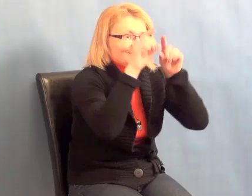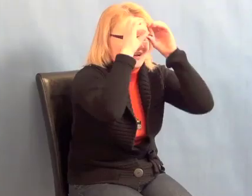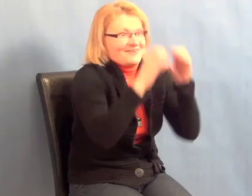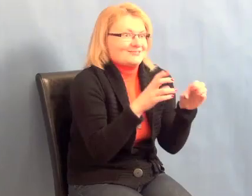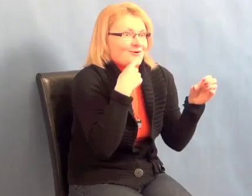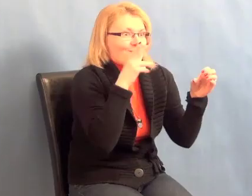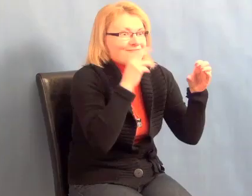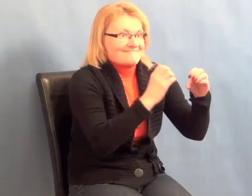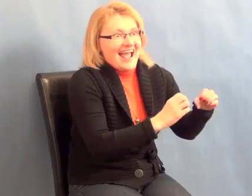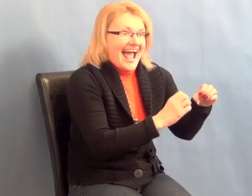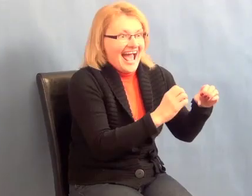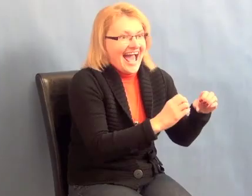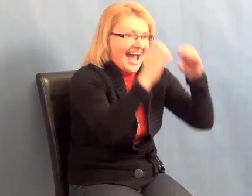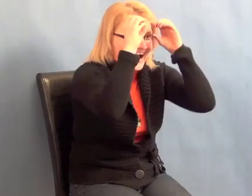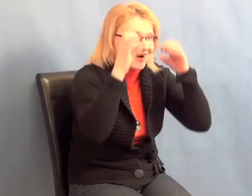Ptak powiedział aa i odłożył lornetkę.